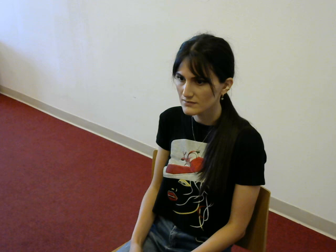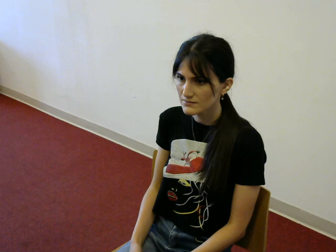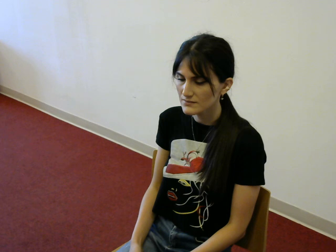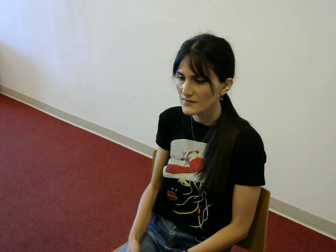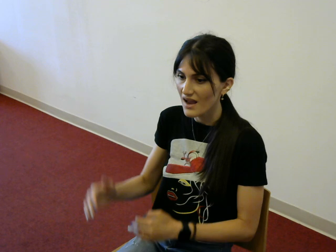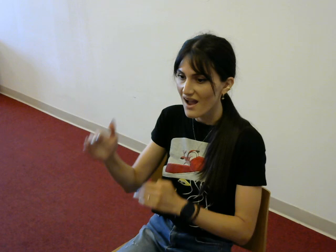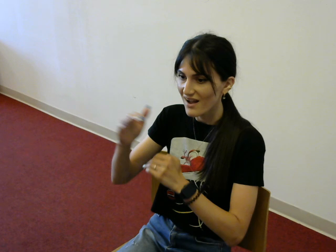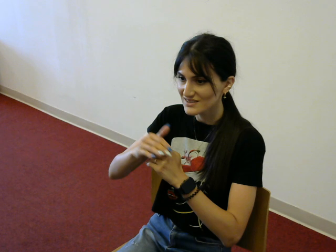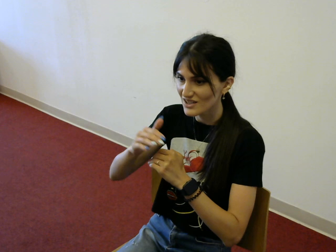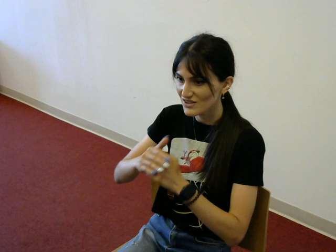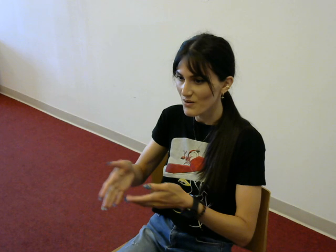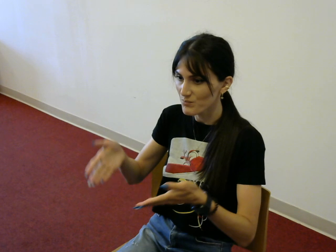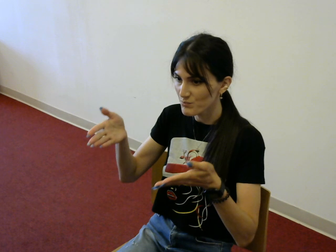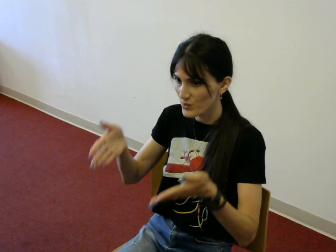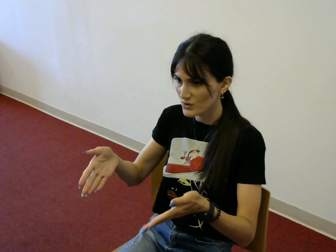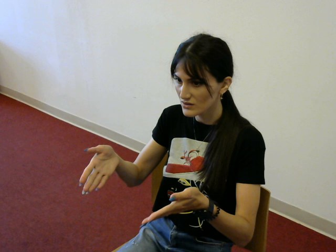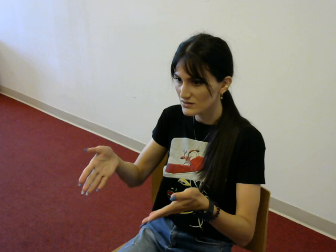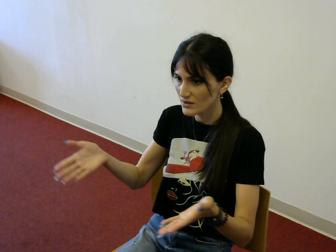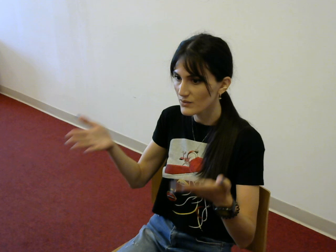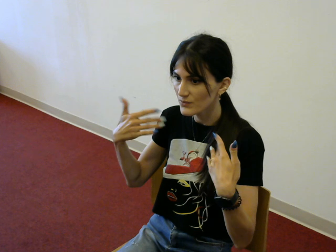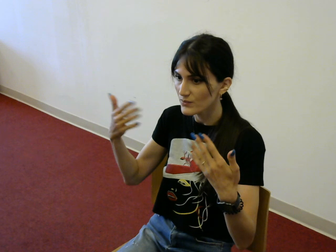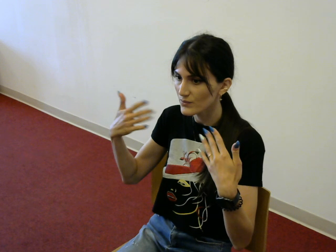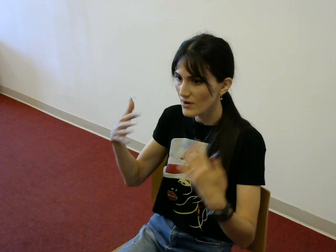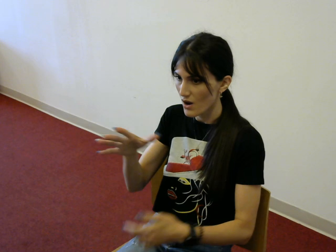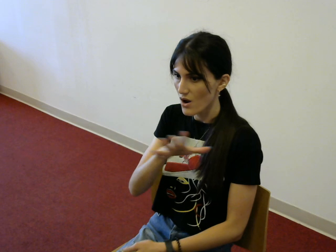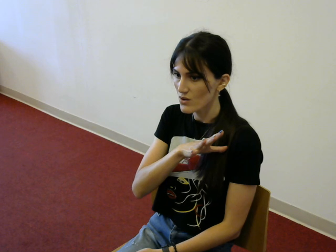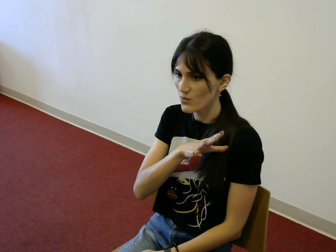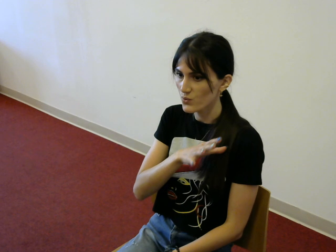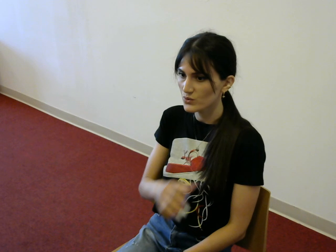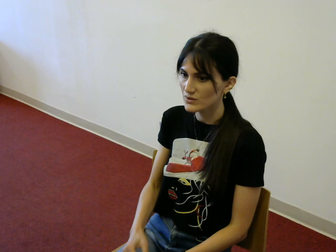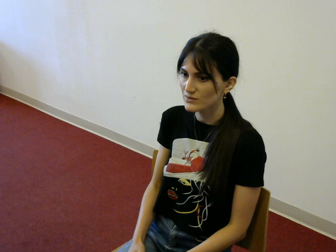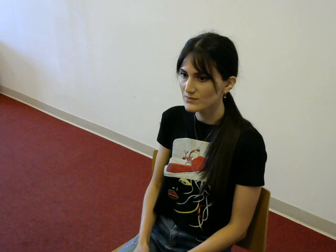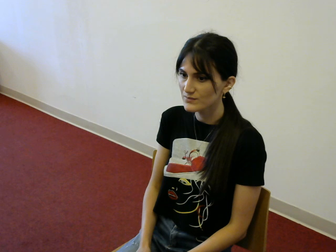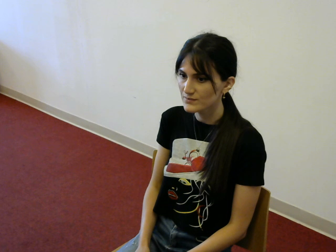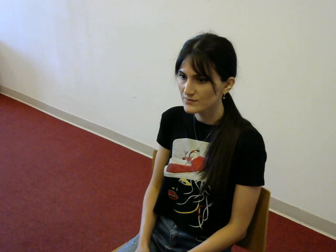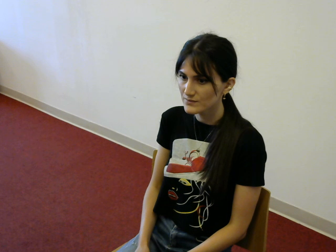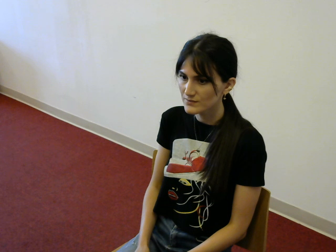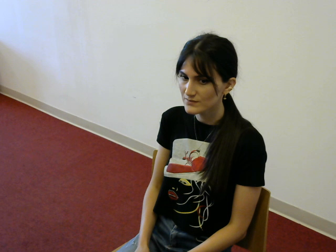Axşamlar bura sərin olur